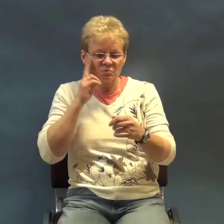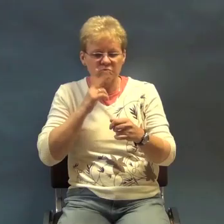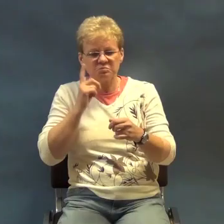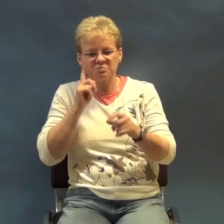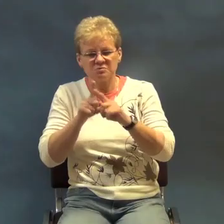Jadą na wycieczkę.